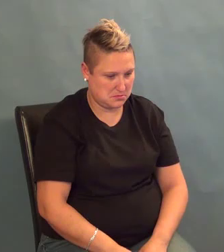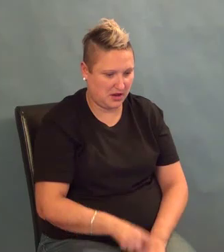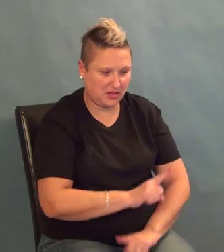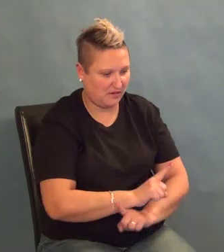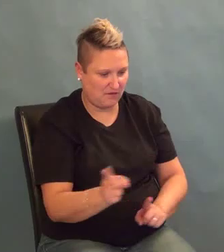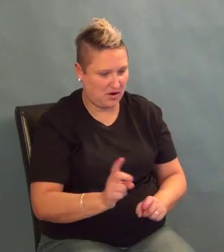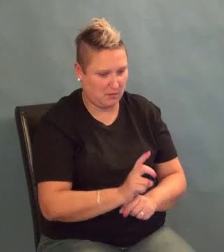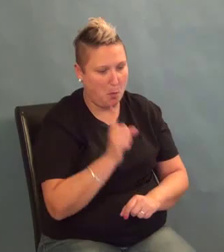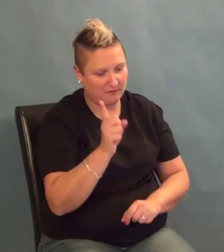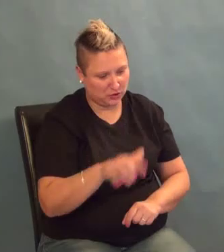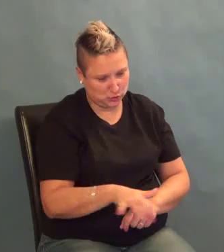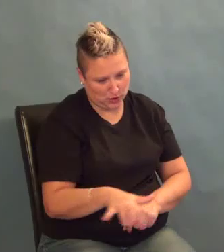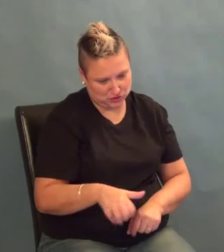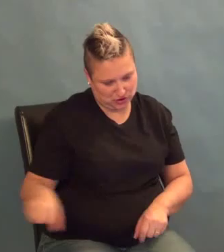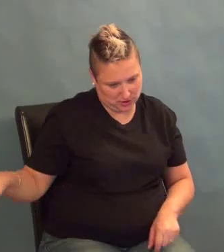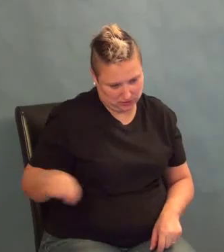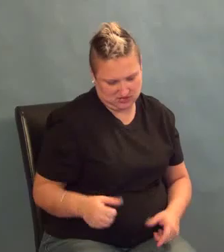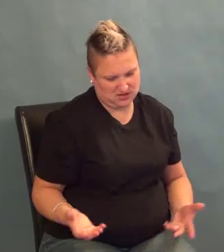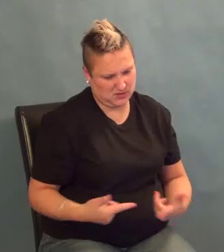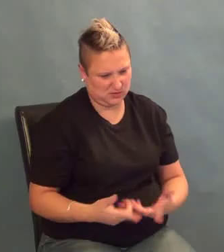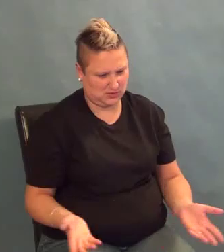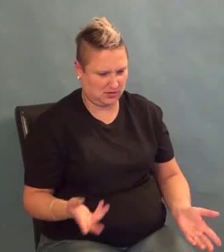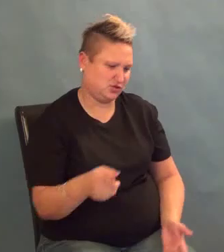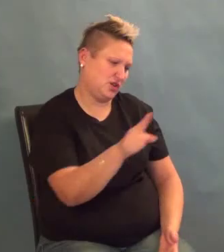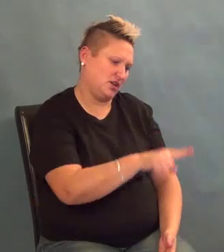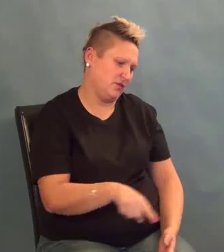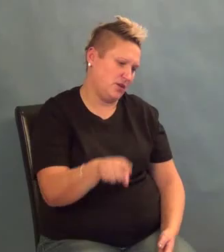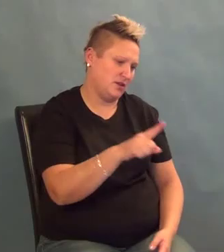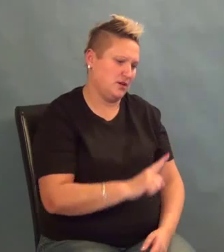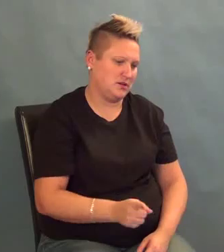Nie wolno... Może trzeba uważać na złodzieja. Ale to nie pasuje, bo jest czerwone puste w środku koło.